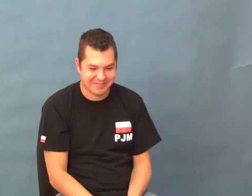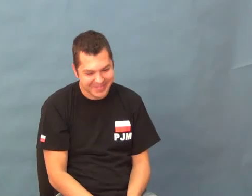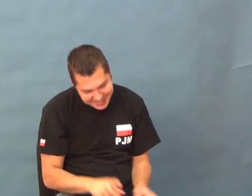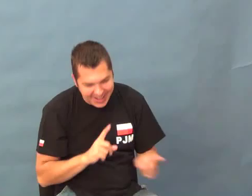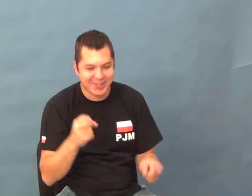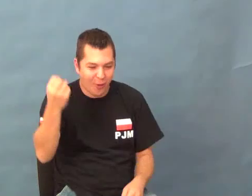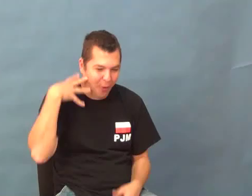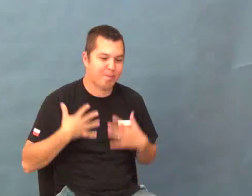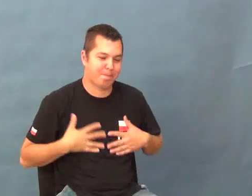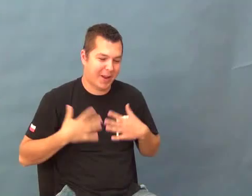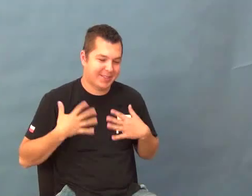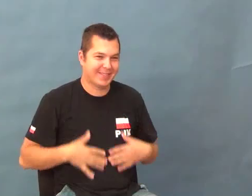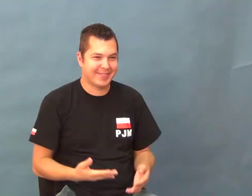Znak kąpania się pod prysznicem.